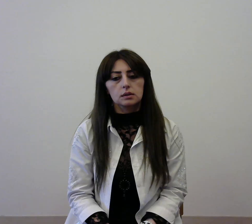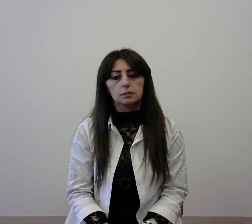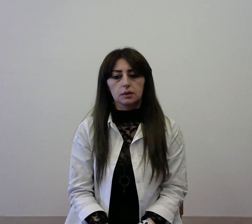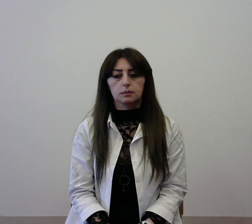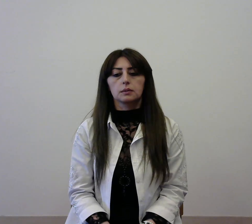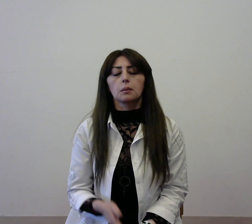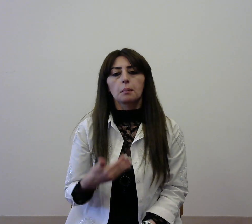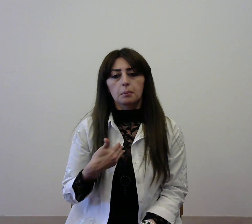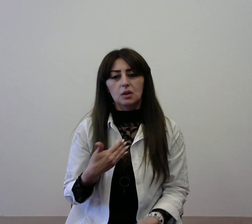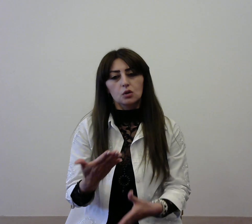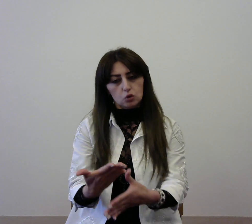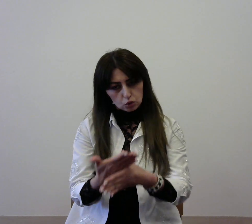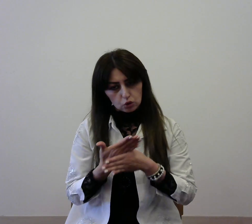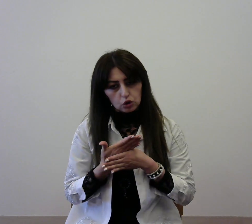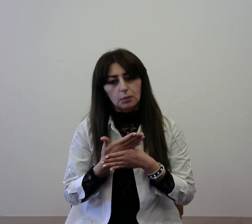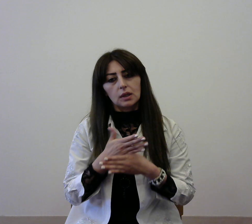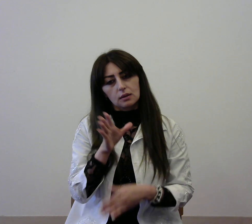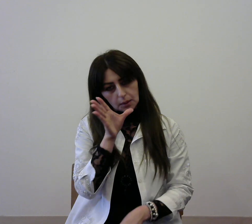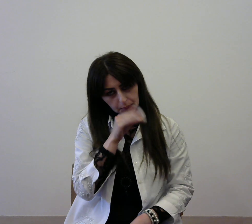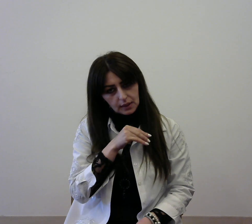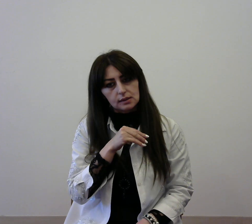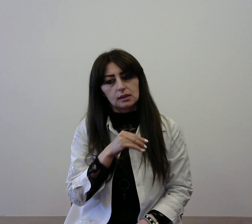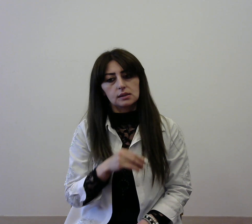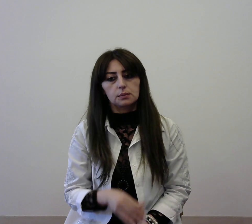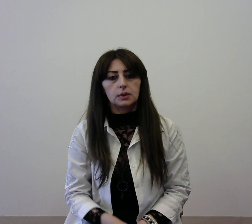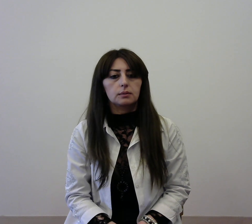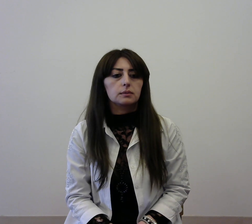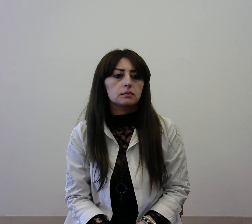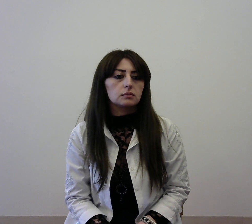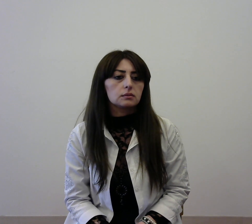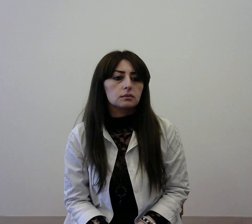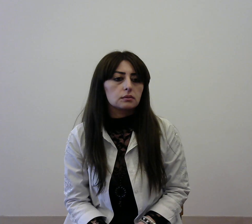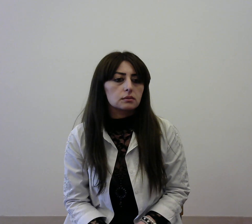Mənə kömək edə bilərsinizmi?